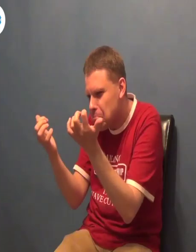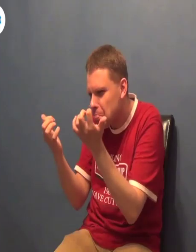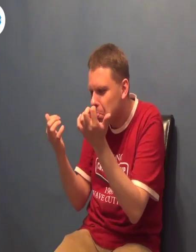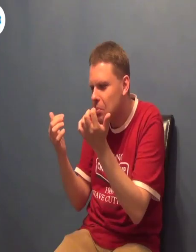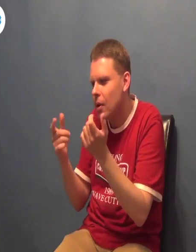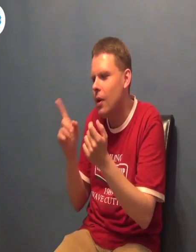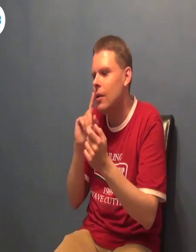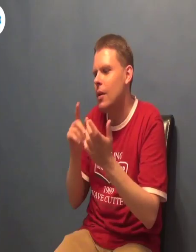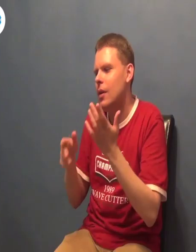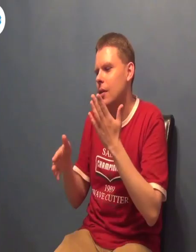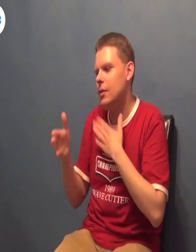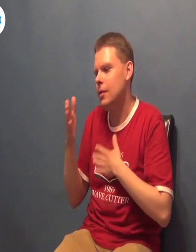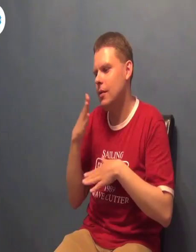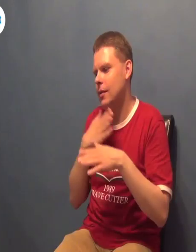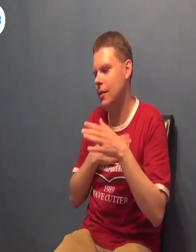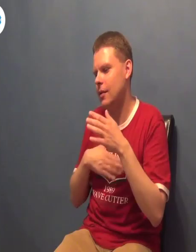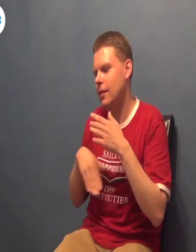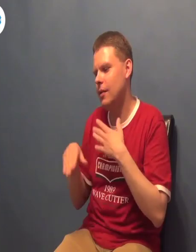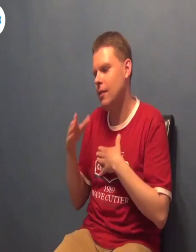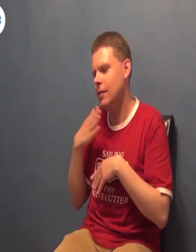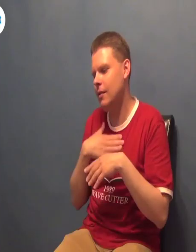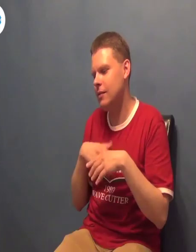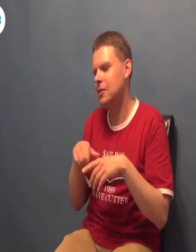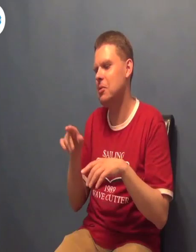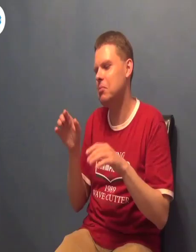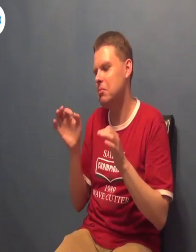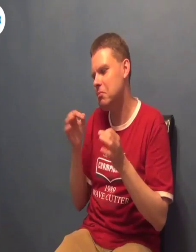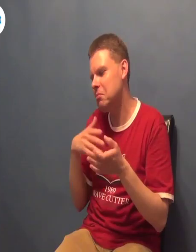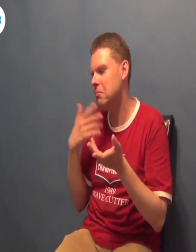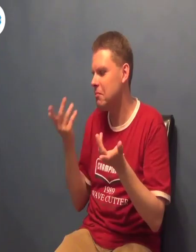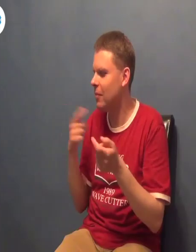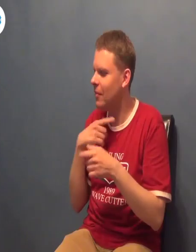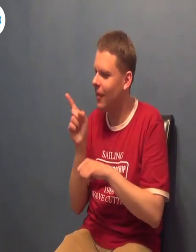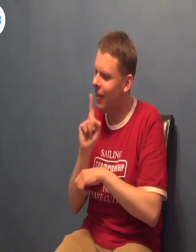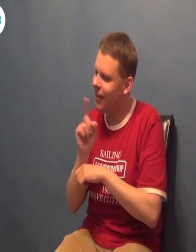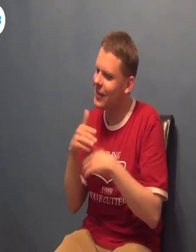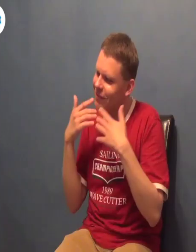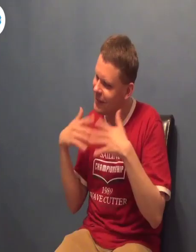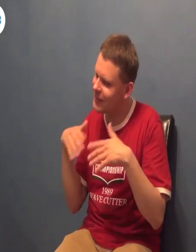Chłopiec jest zadowolony, no i pies merda wesoło ogonem.